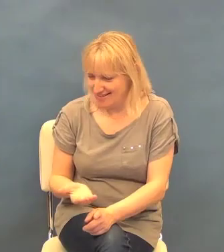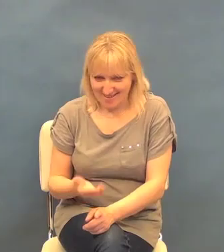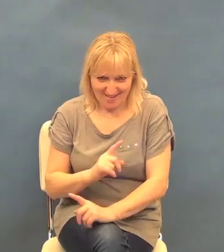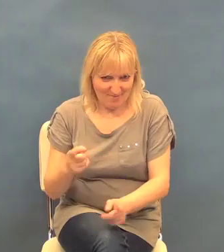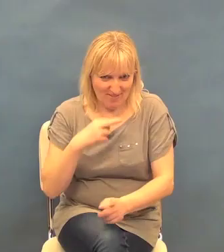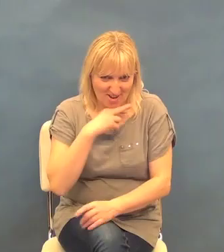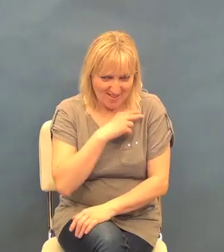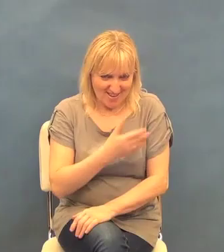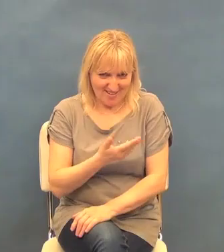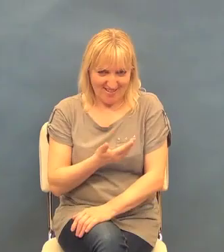Wody nie wolno...